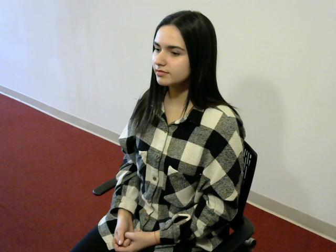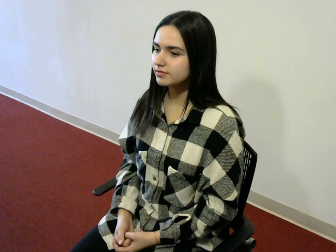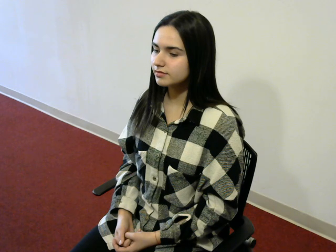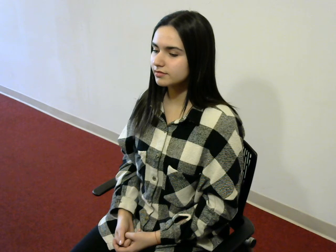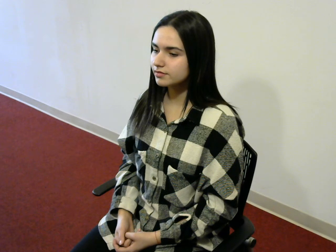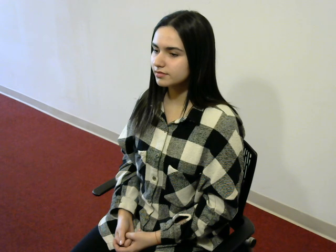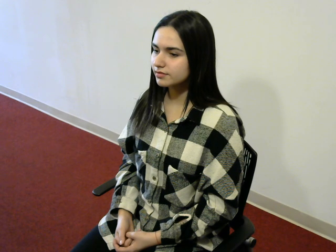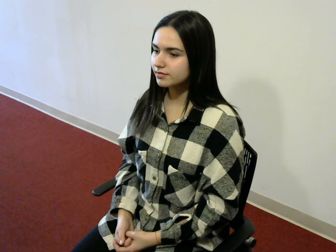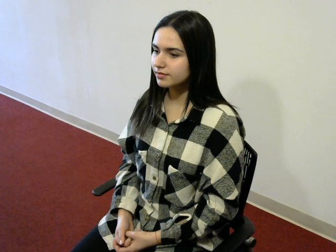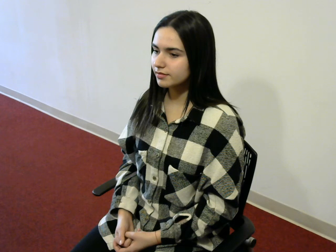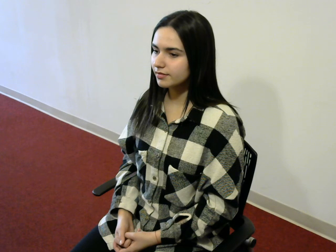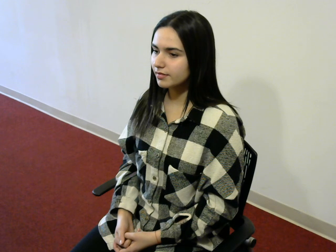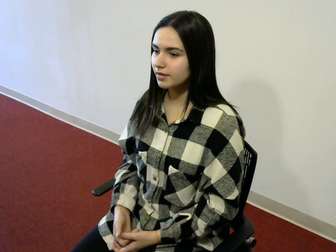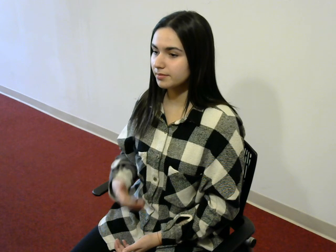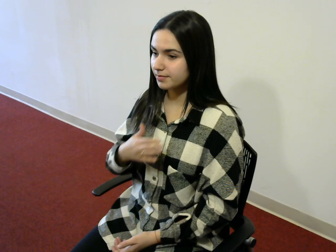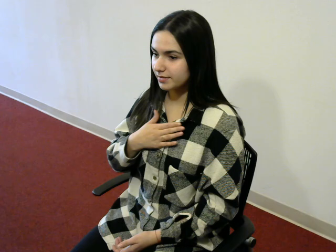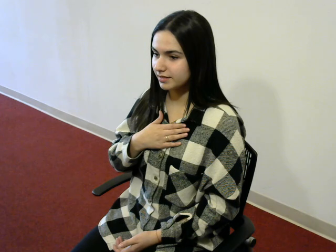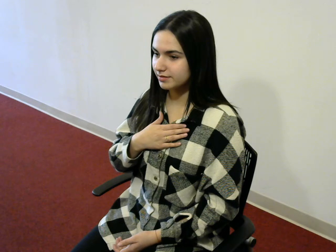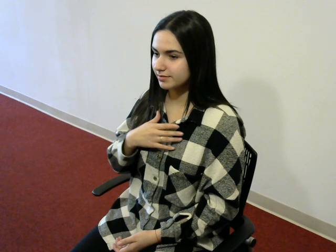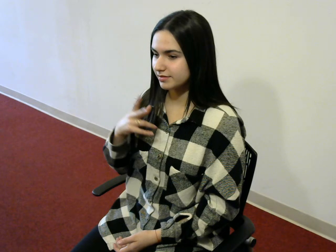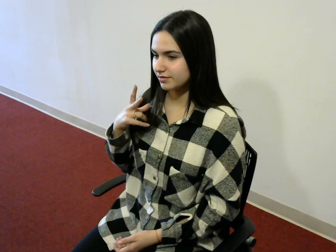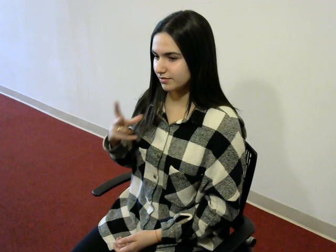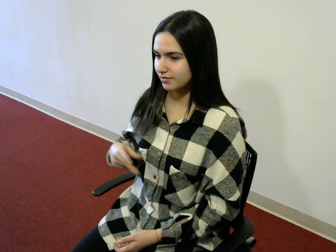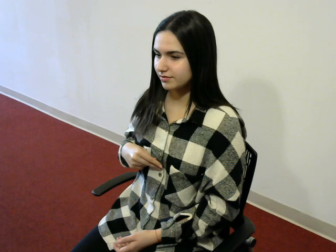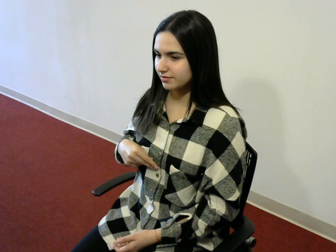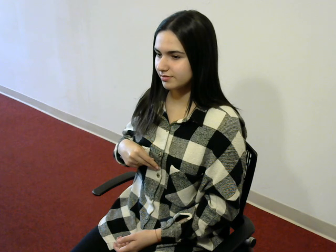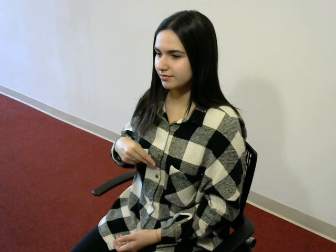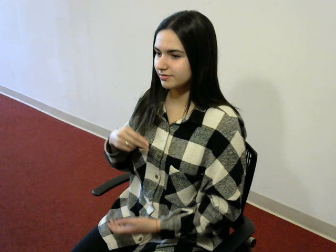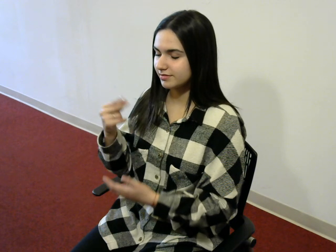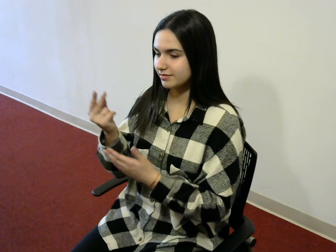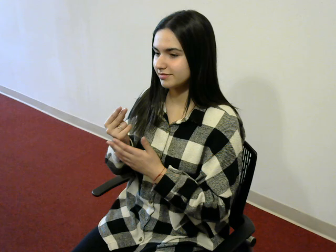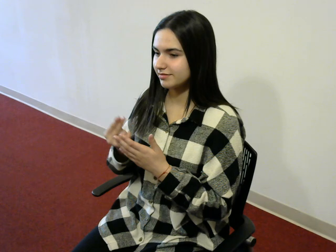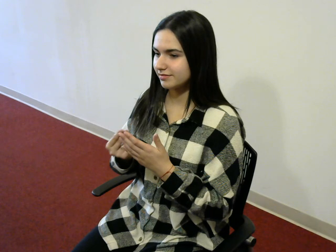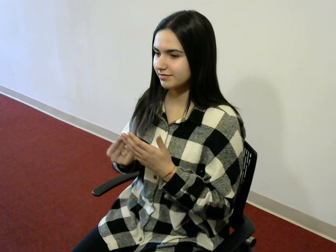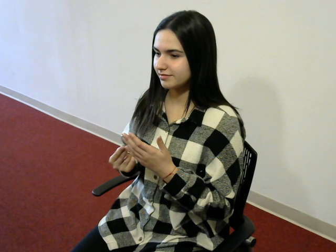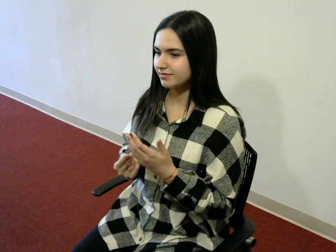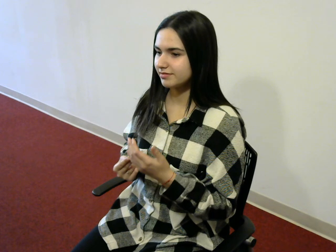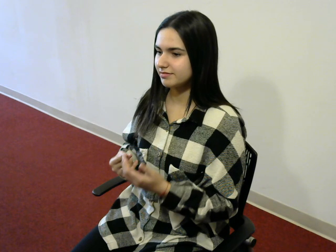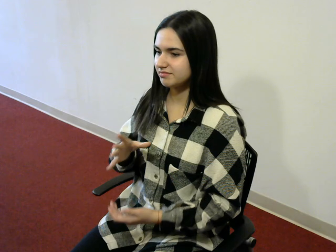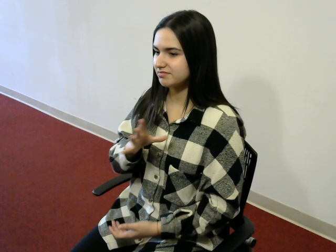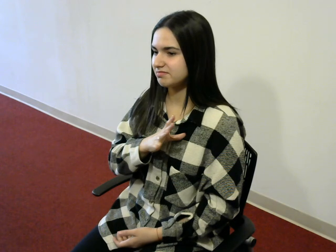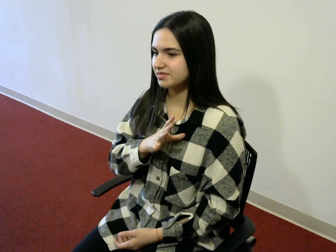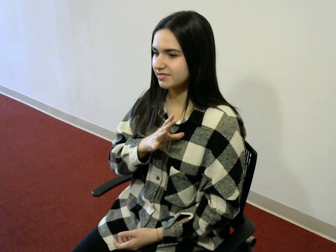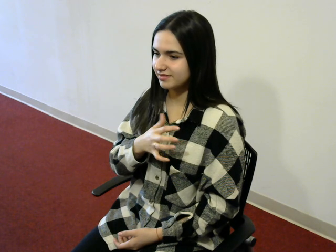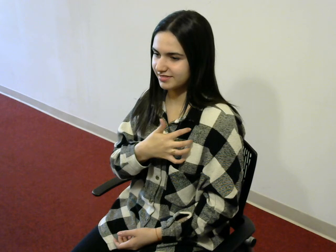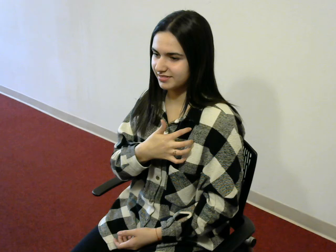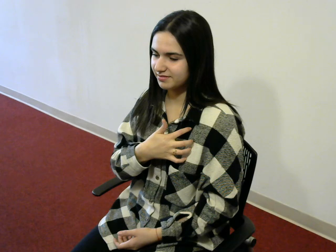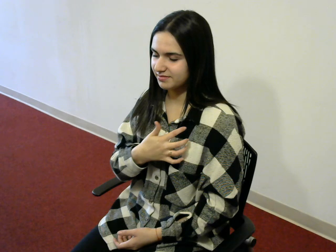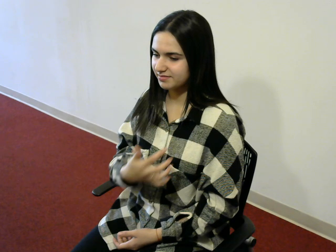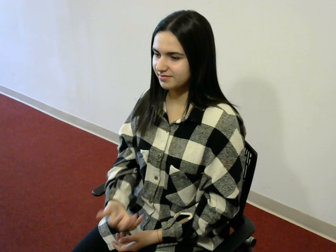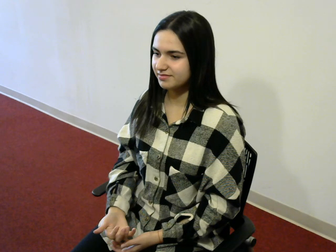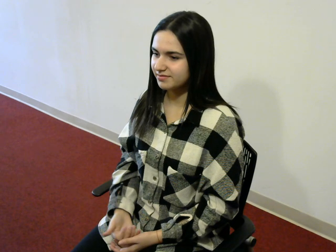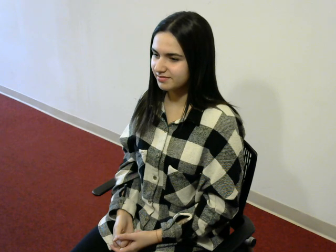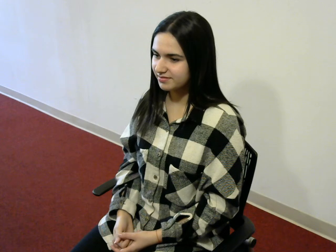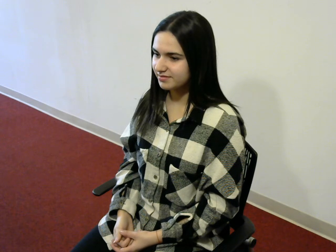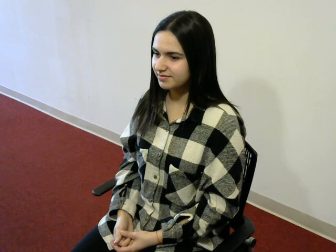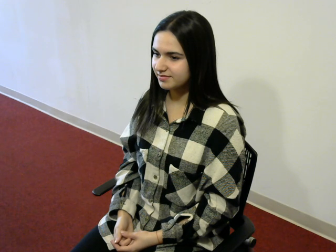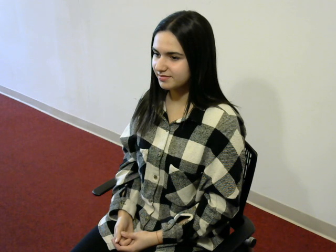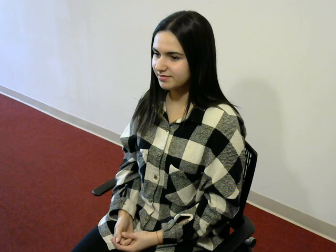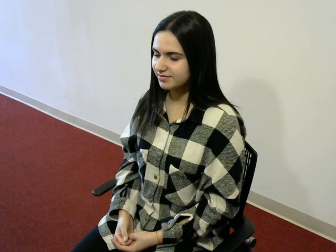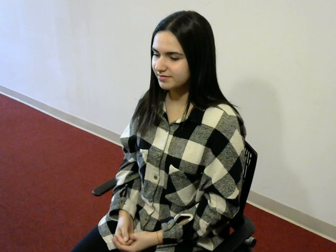Mənim qızım rəssam olmaq istəyir